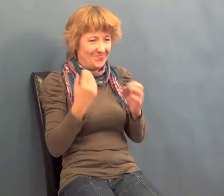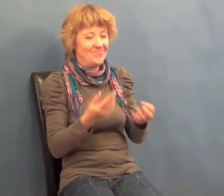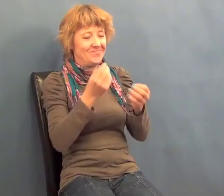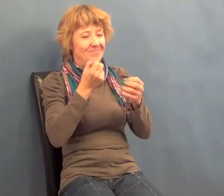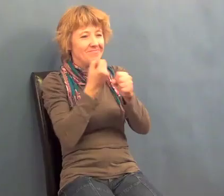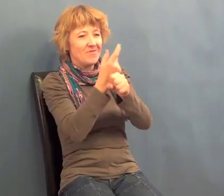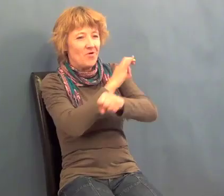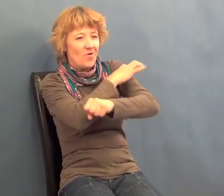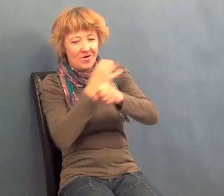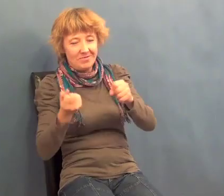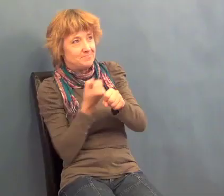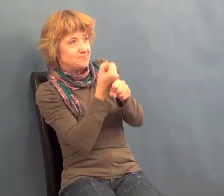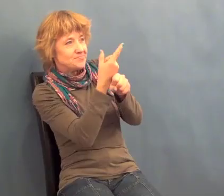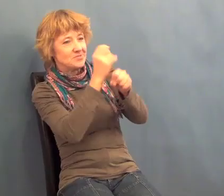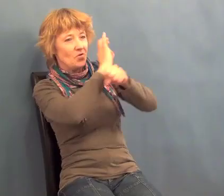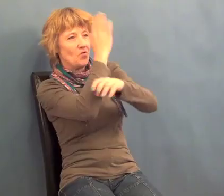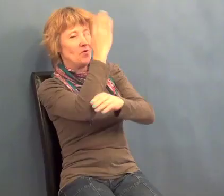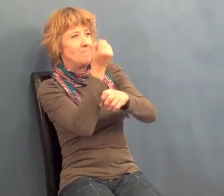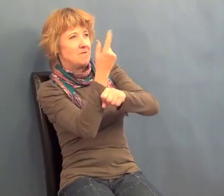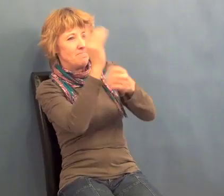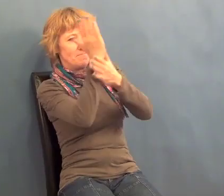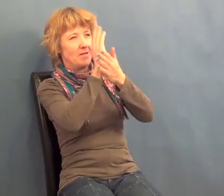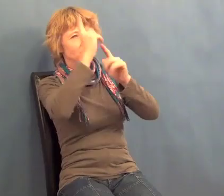Chłopiec rzucał kamieniami w okna i szyby popękały.